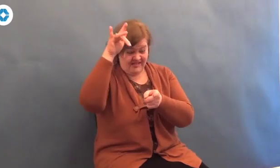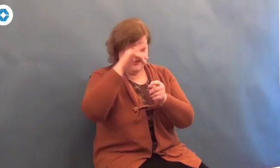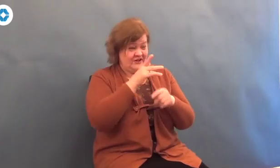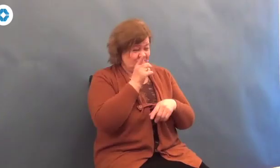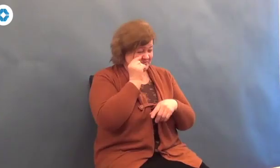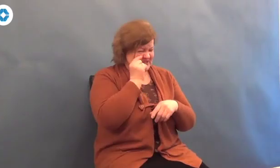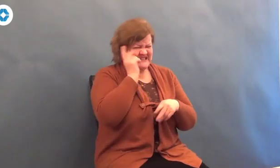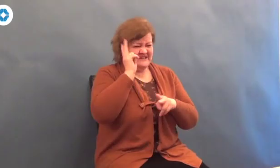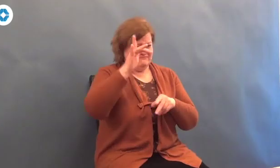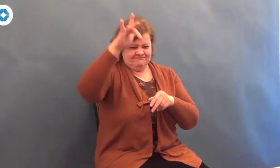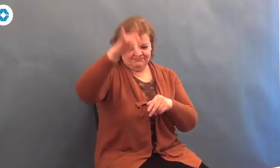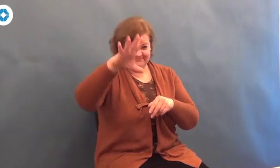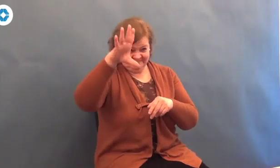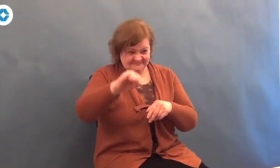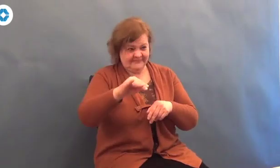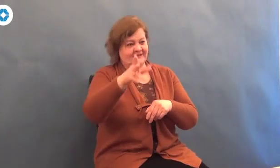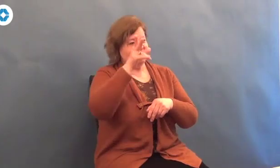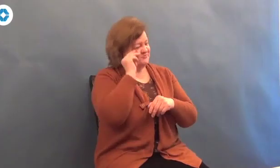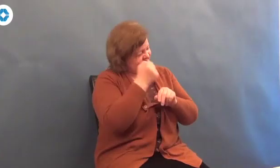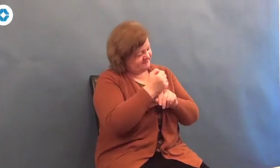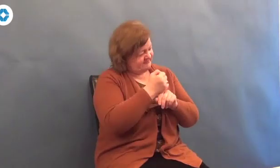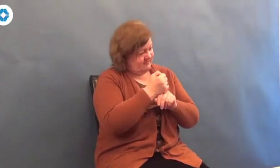Śpi, budzik dzwoni, myszka naciska i wyłącza go, potem zasypia.